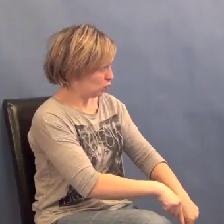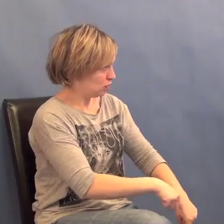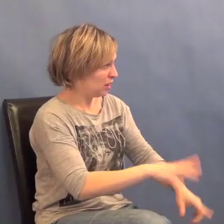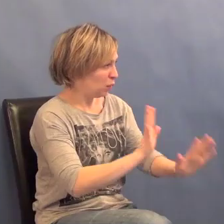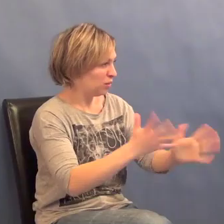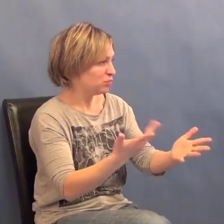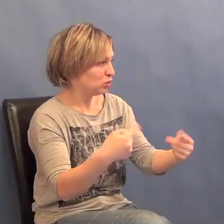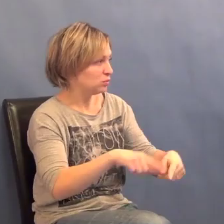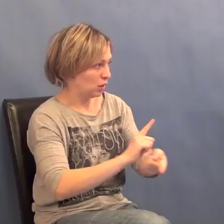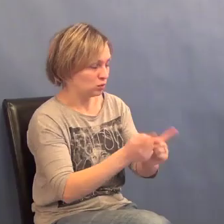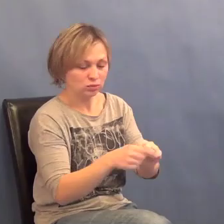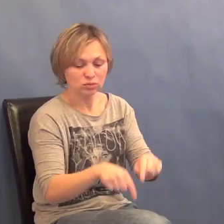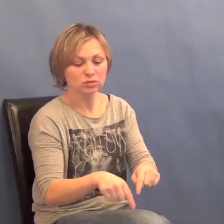Czyli po prostu przyjść tutaj na spotkanie?